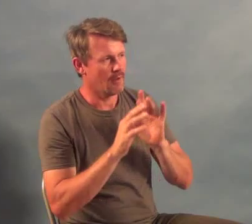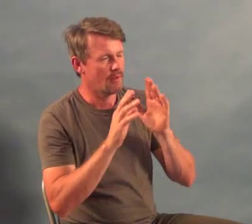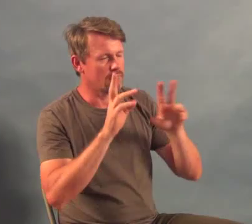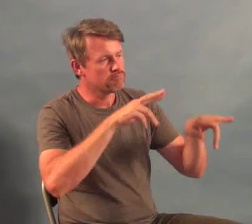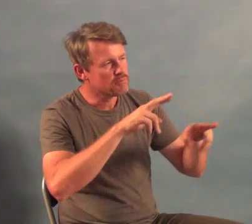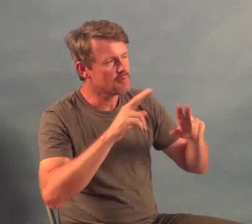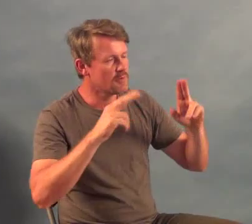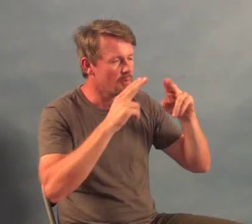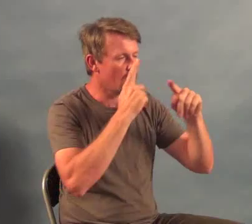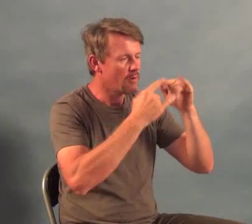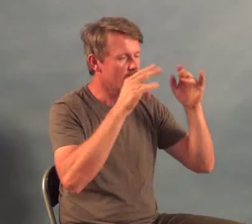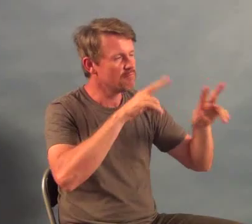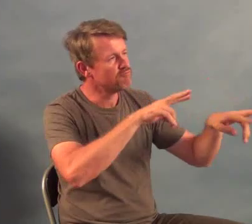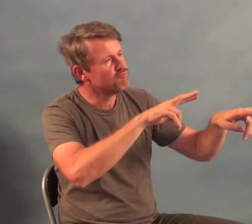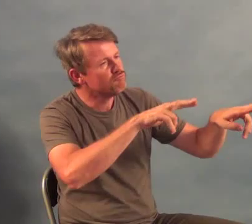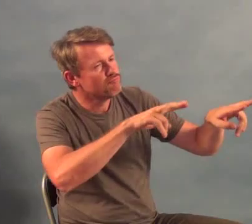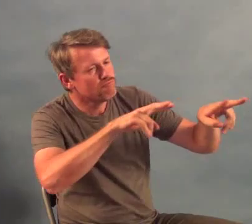Zwiedzają zamki, kościoły i inne miejsca.